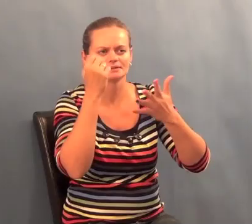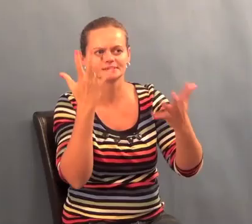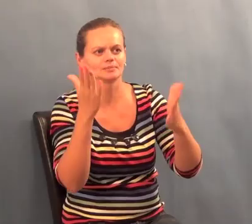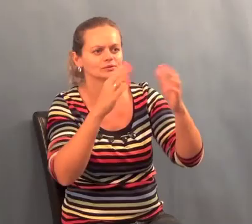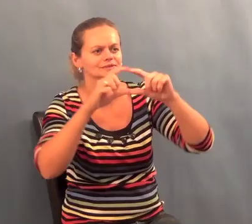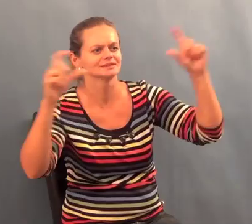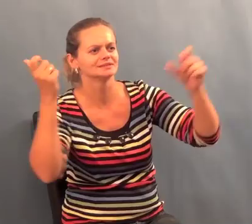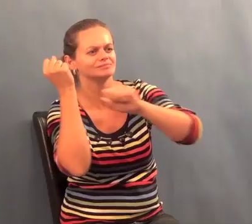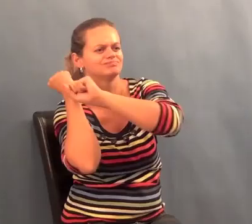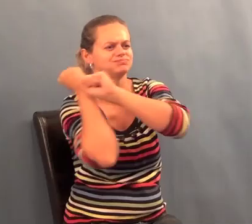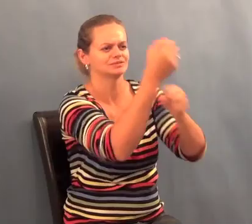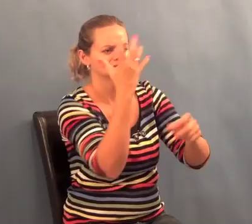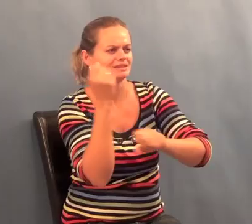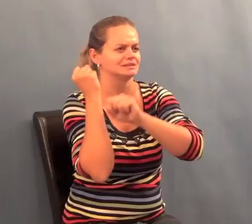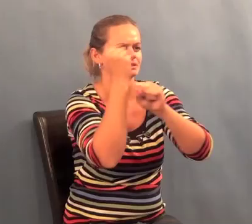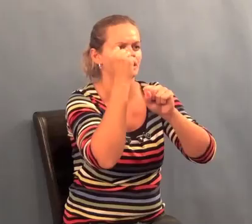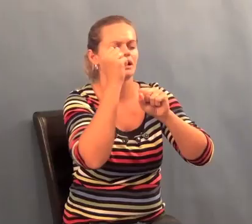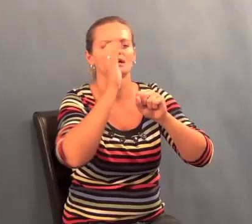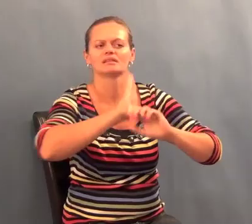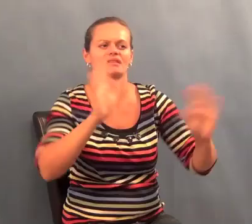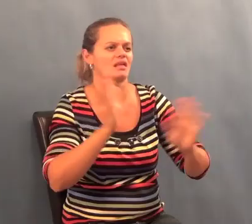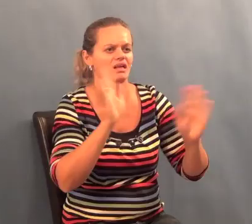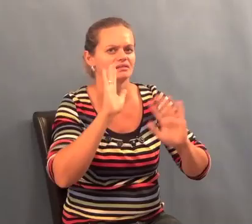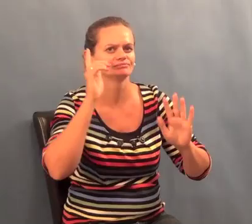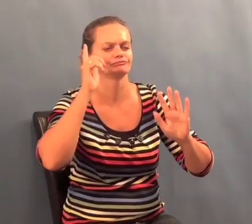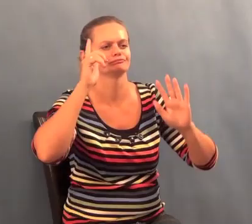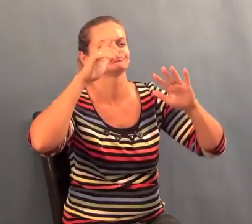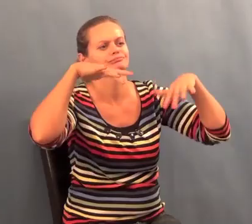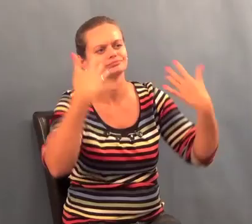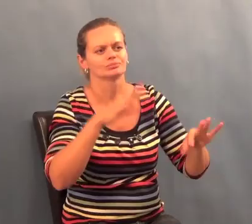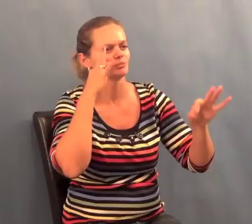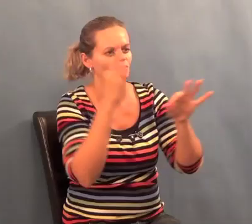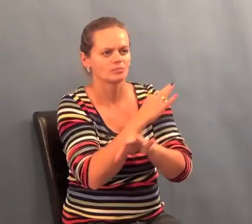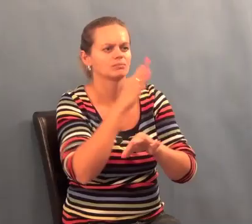Chcieli wyważyć drzwi łomem, ale akurat się okazało, że ktoś popełnił błąd.